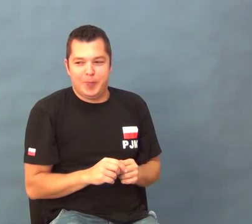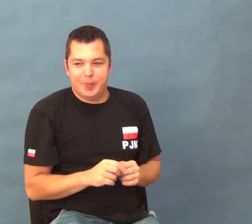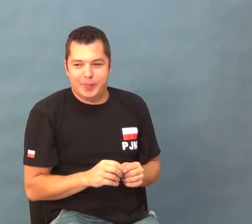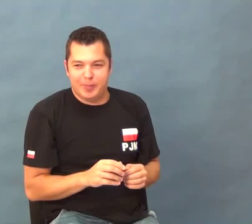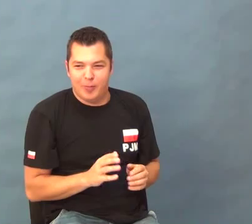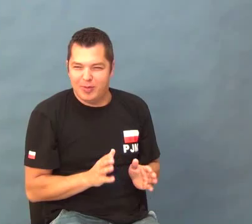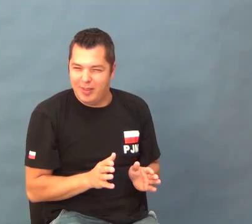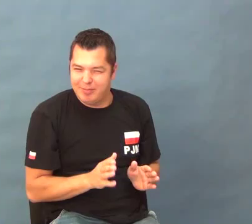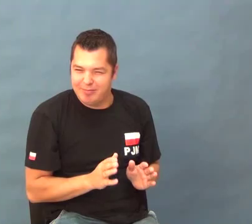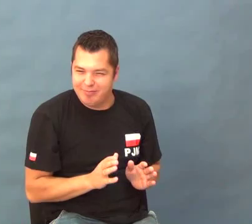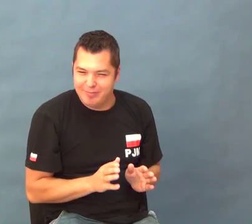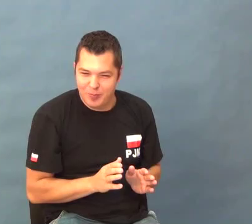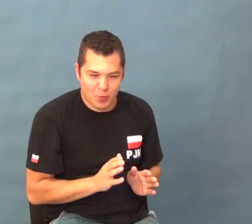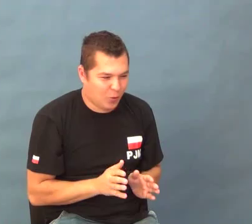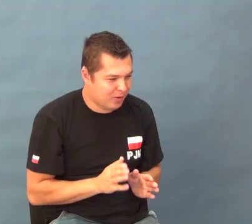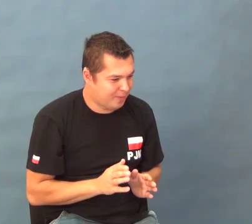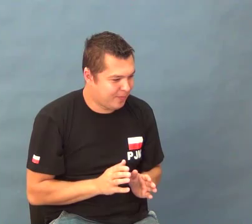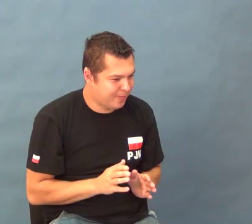Potem...